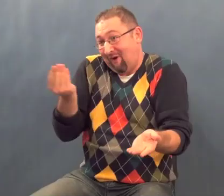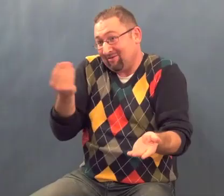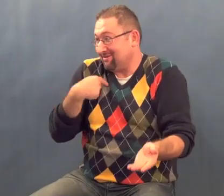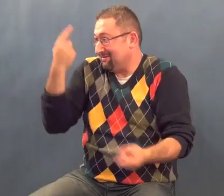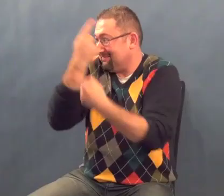Może.